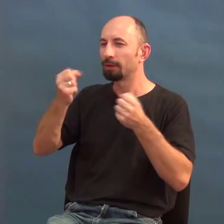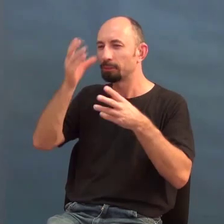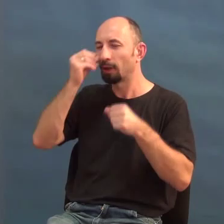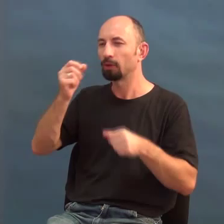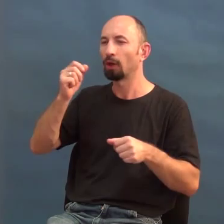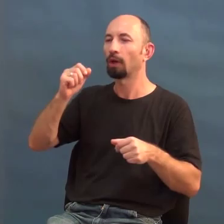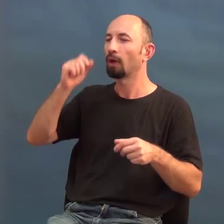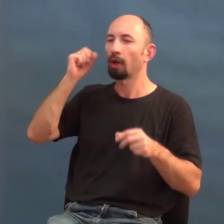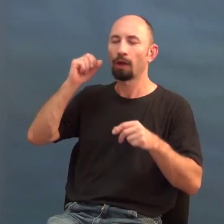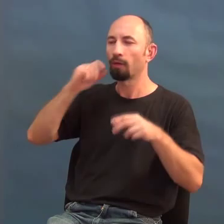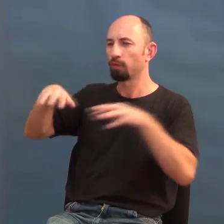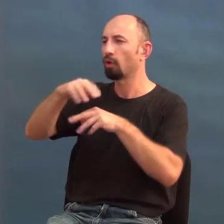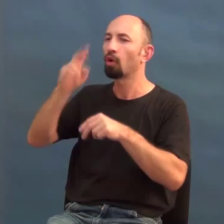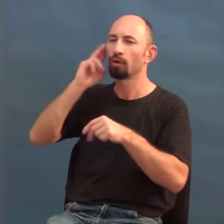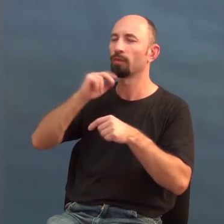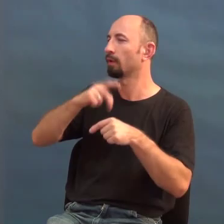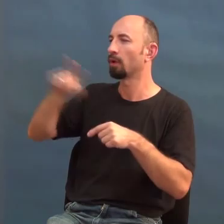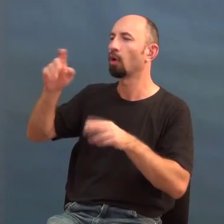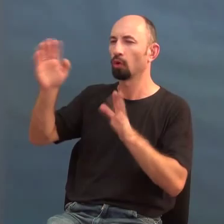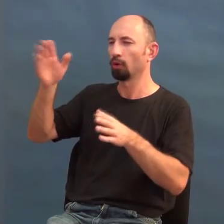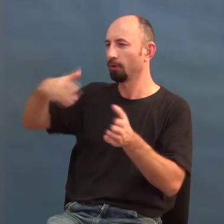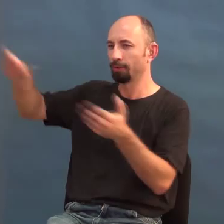Głusi mówią mu, że "Dobrze, dobrze idź!"